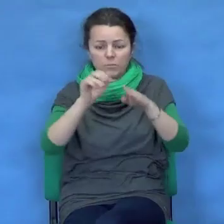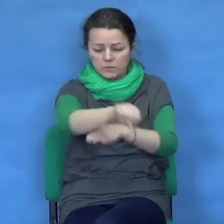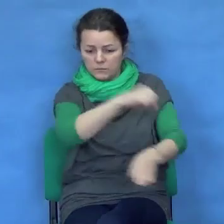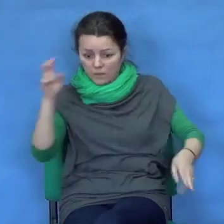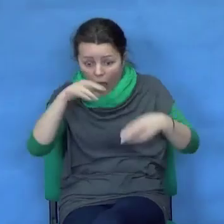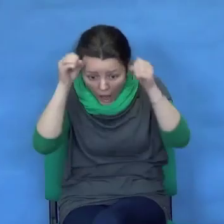Znowu tacie włosy się zjeżyły.